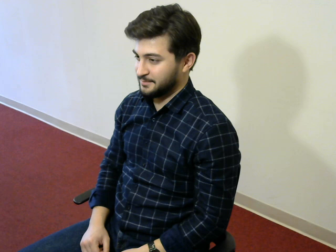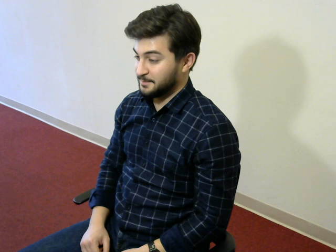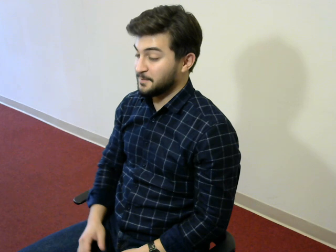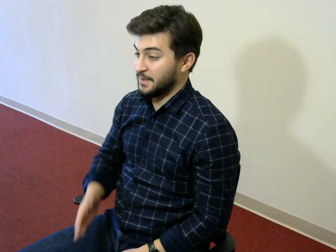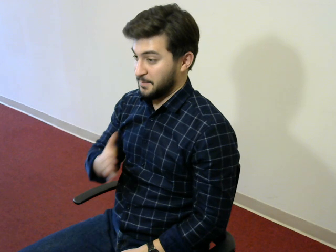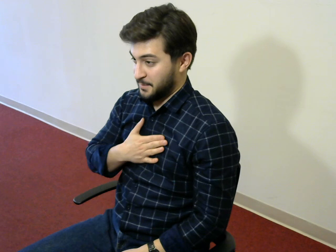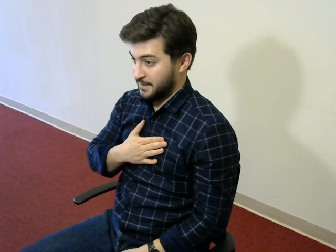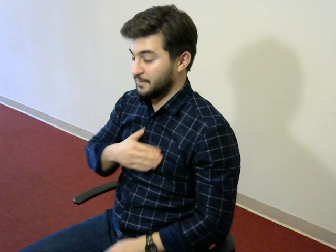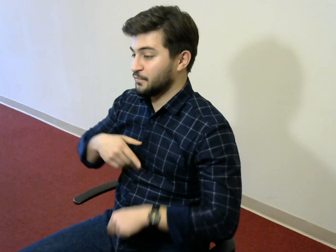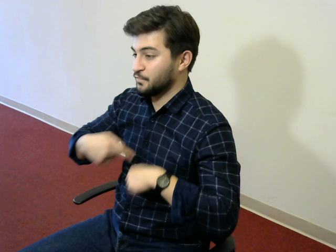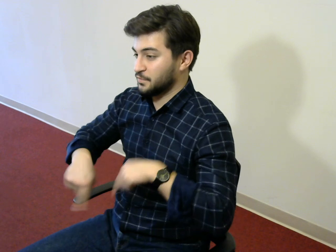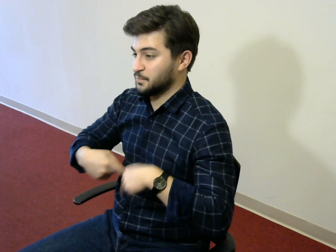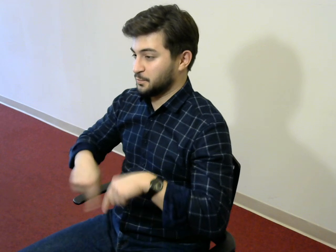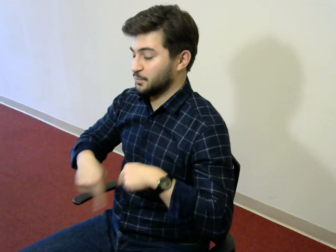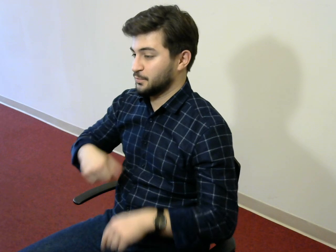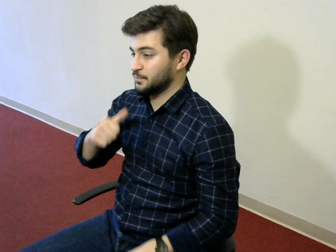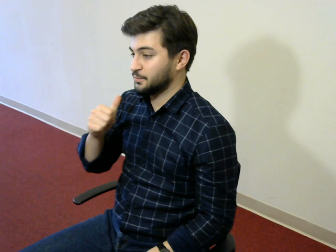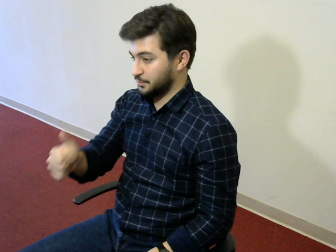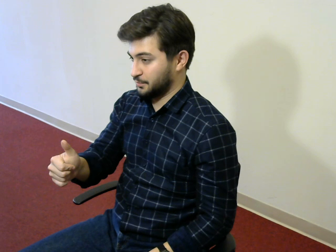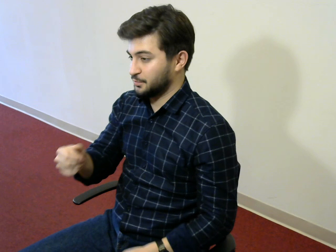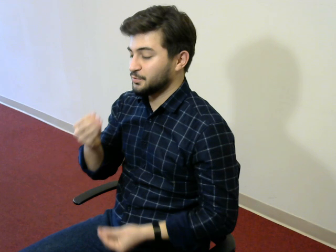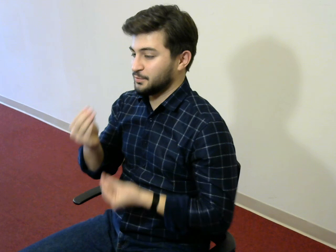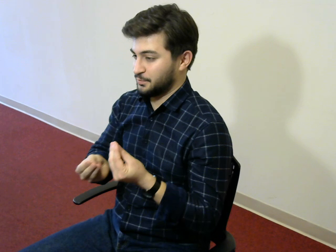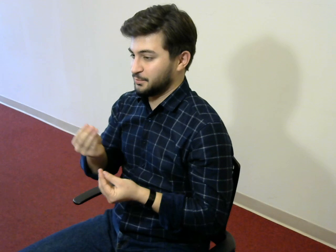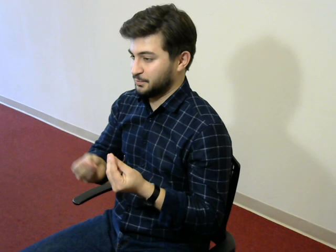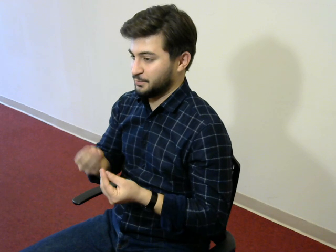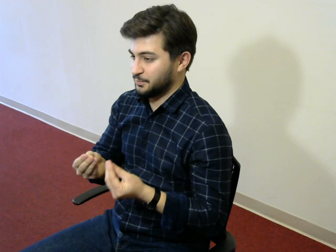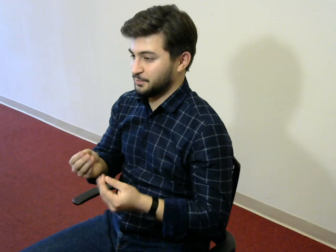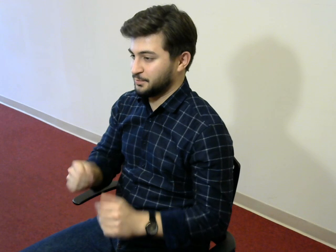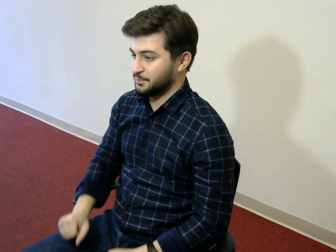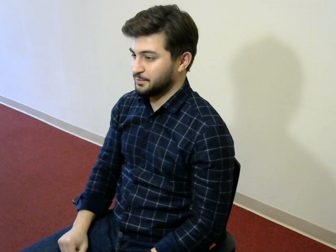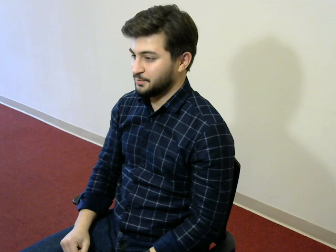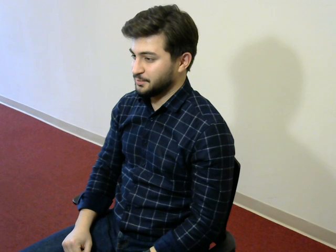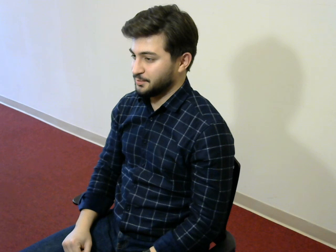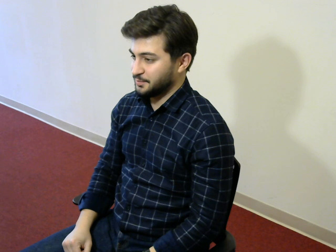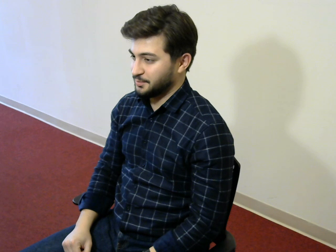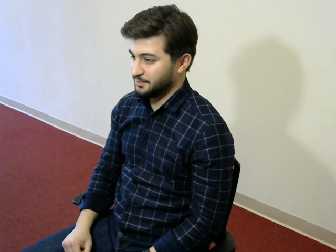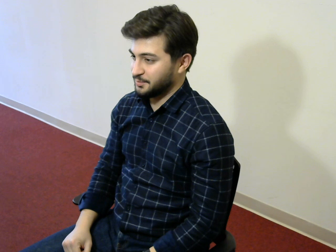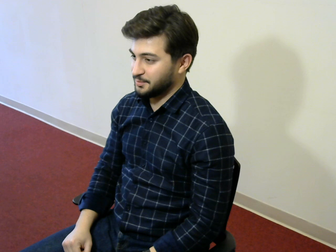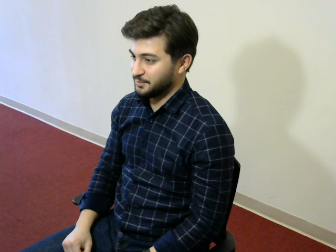Mən futbolu yaxşı oynayıram